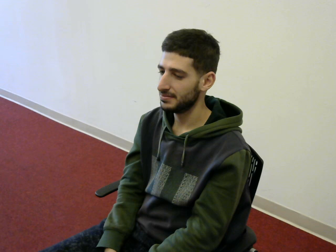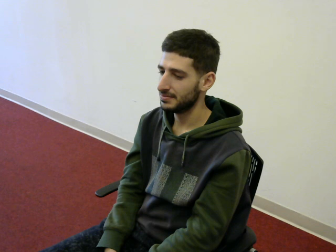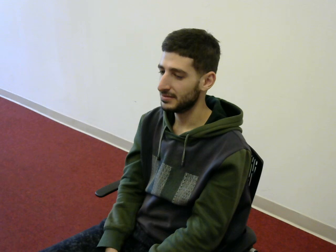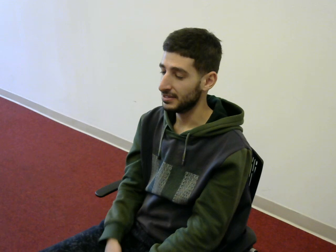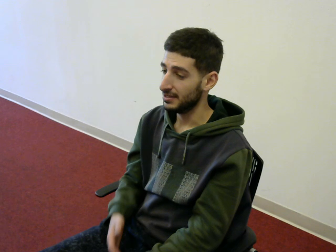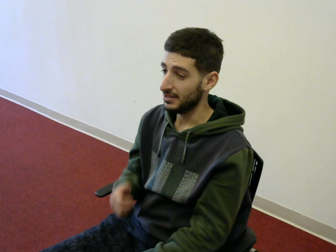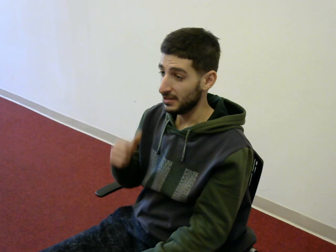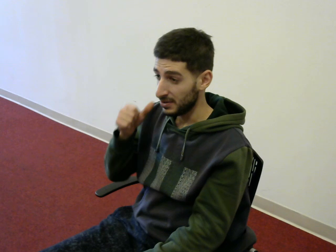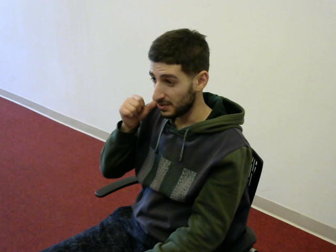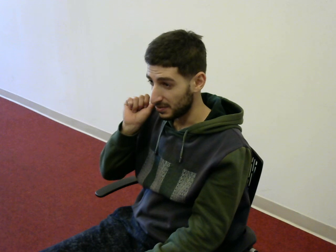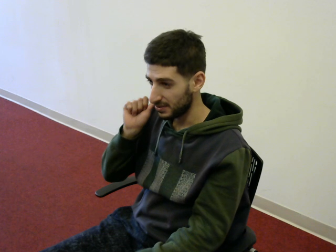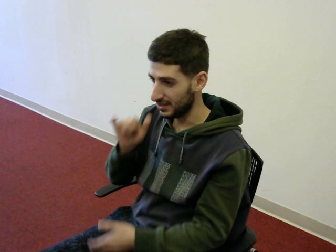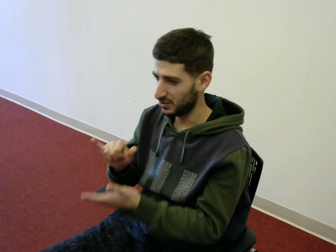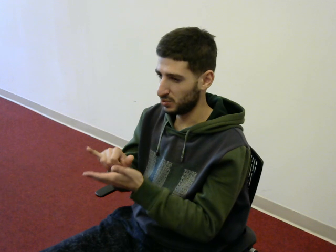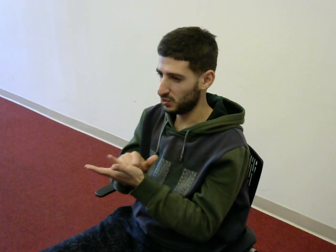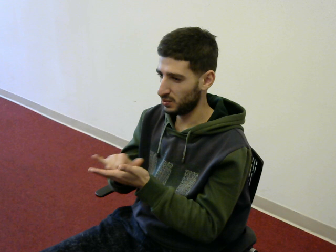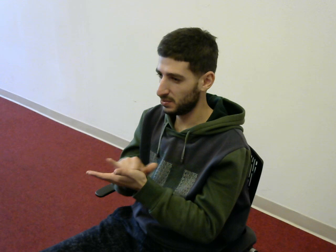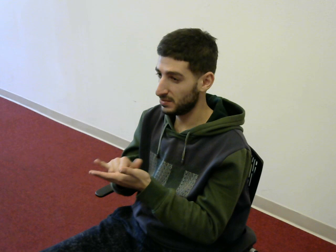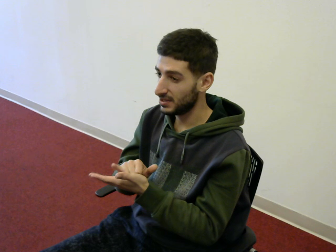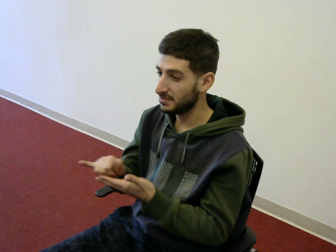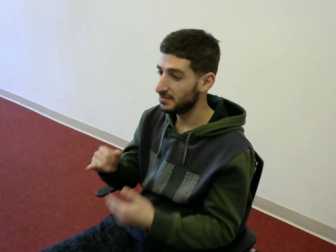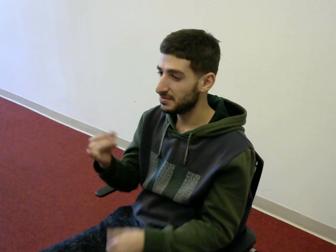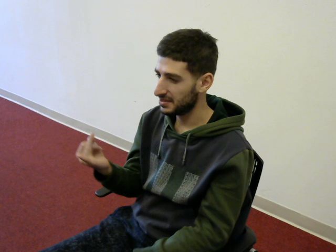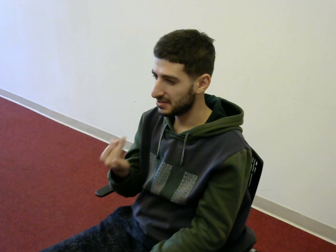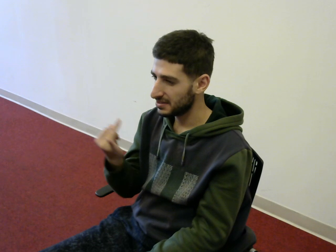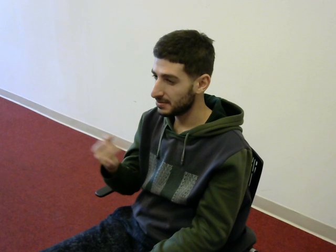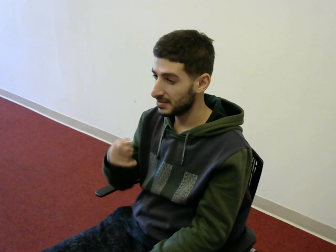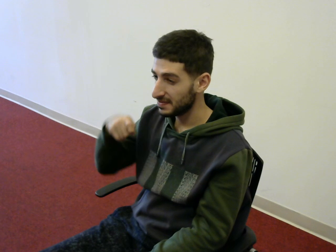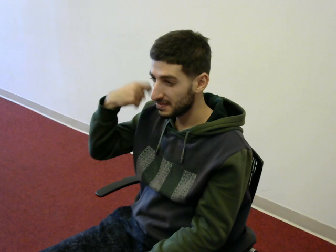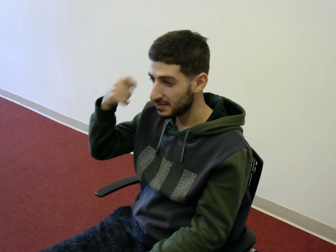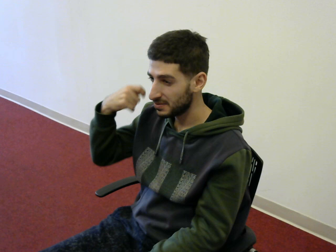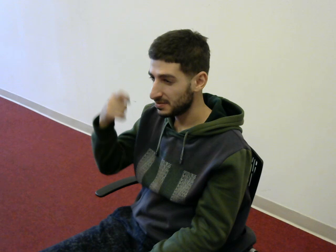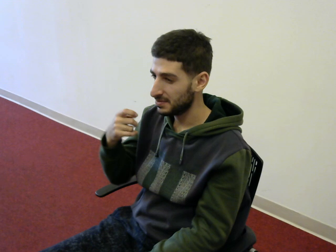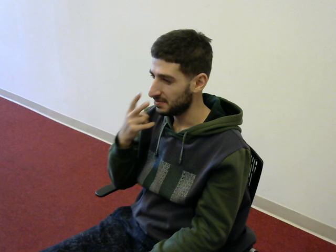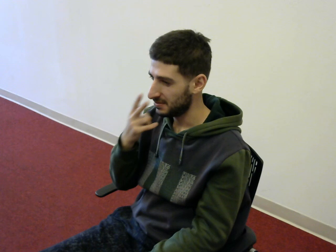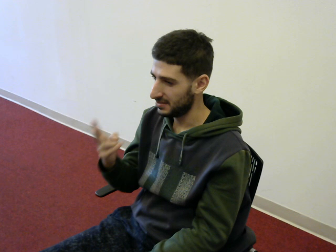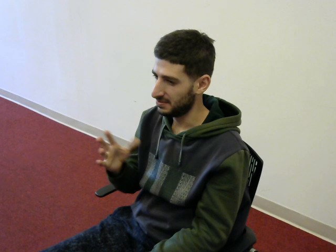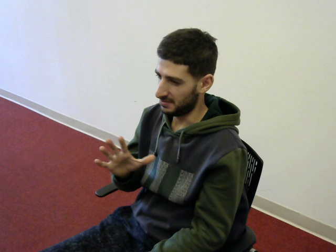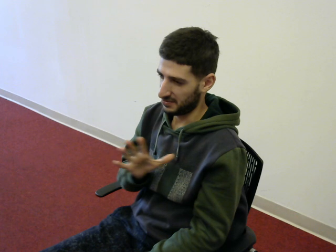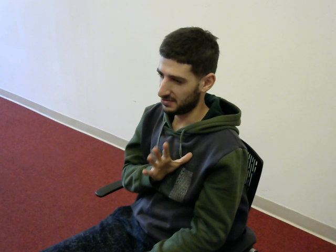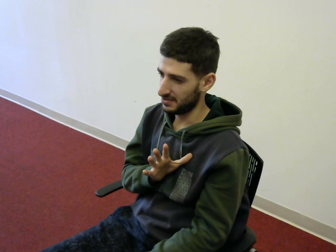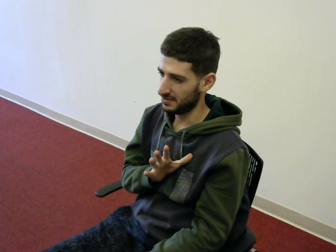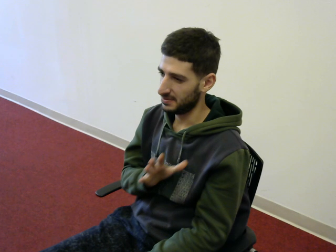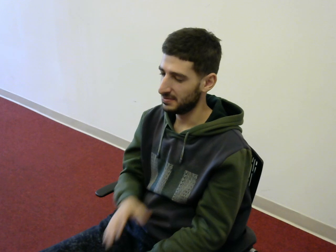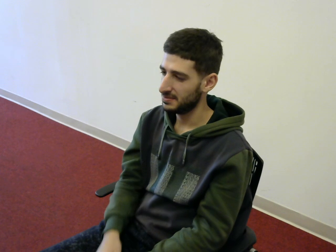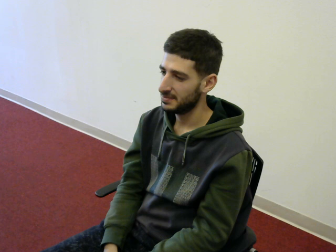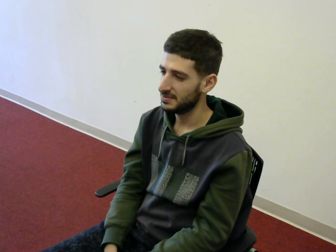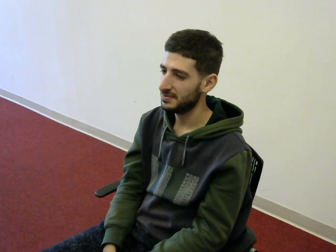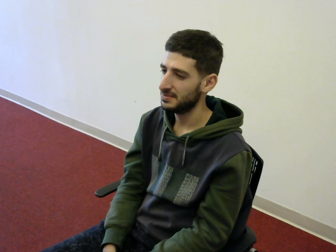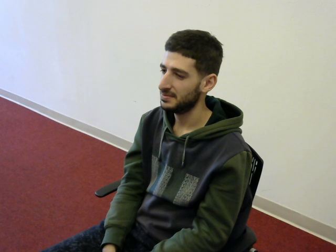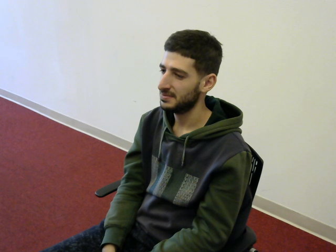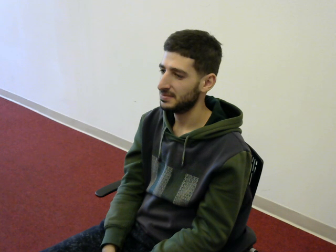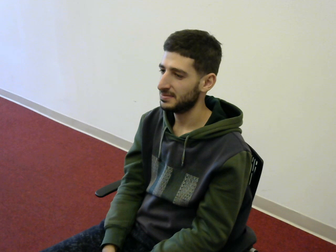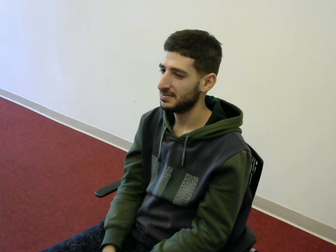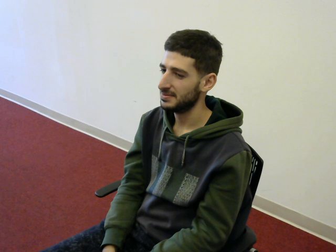Dünən YouTube da maraqlı videoya baxmışam